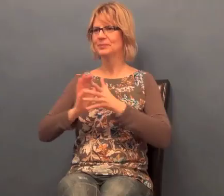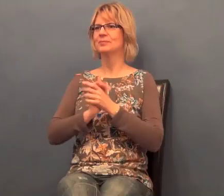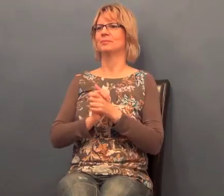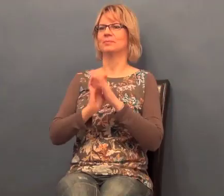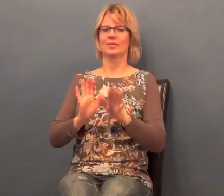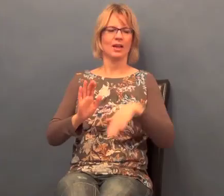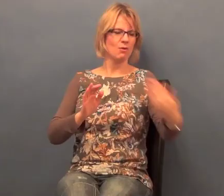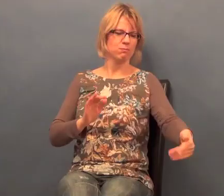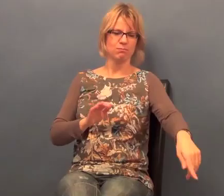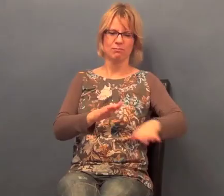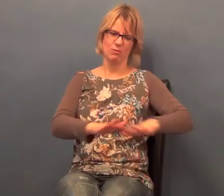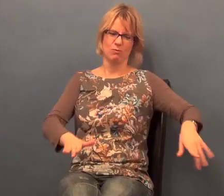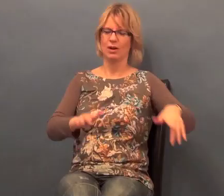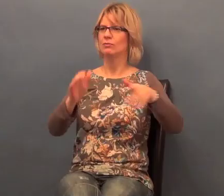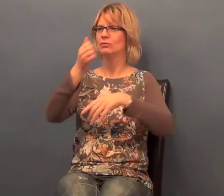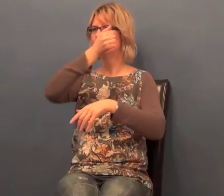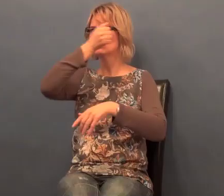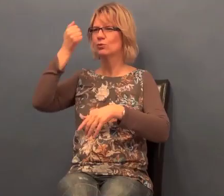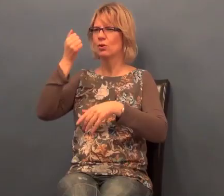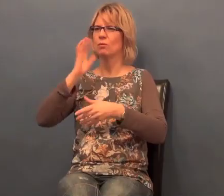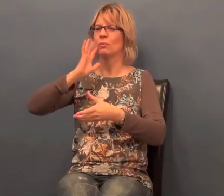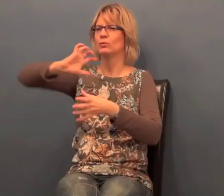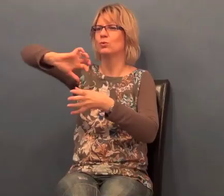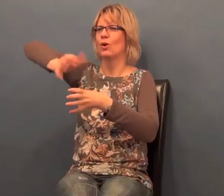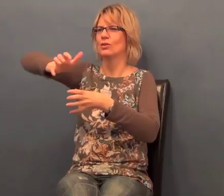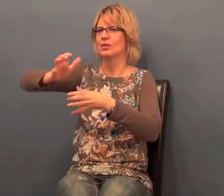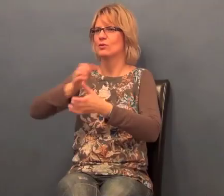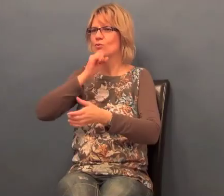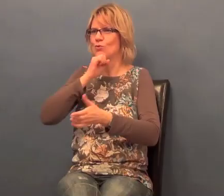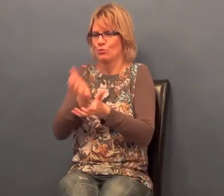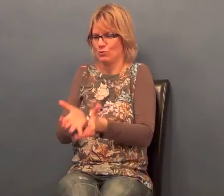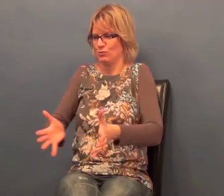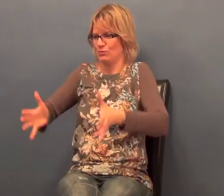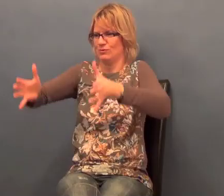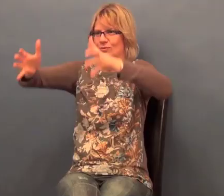Obok łóżka stoi mała szafka, na niej duży słoik.